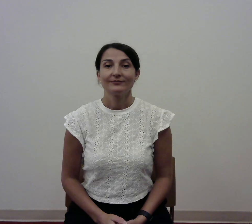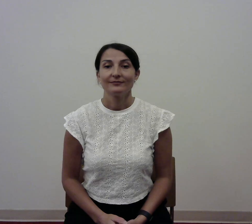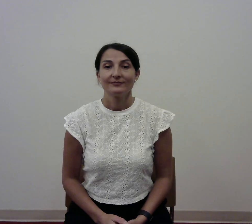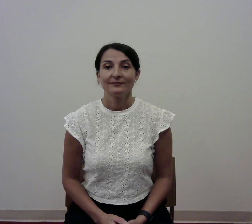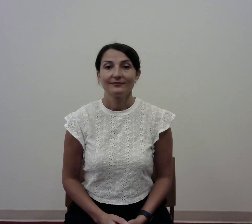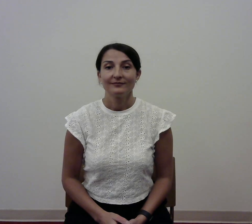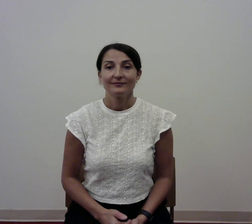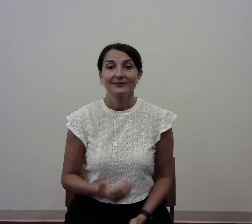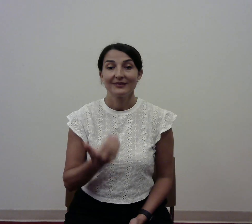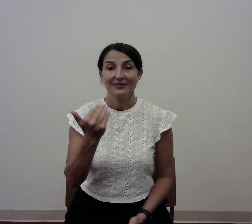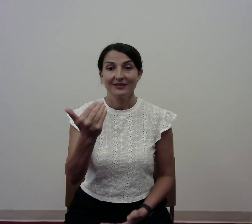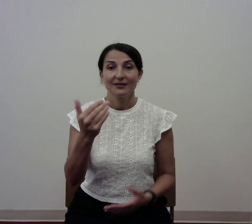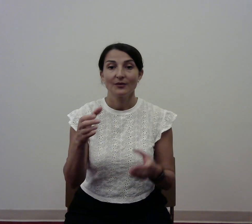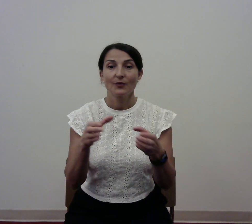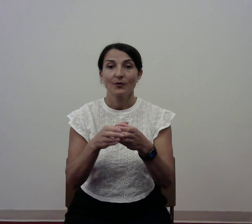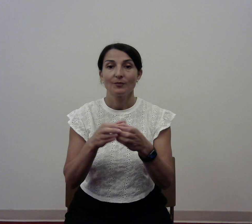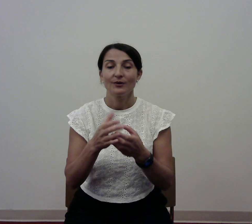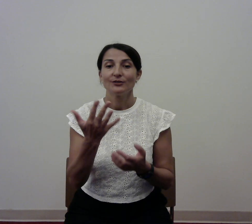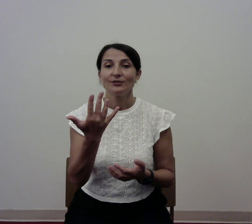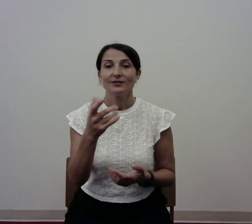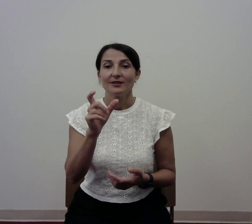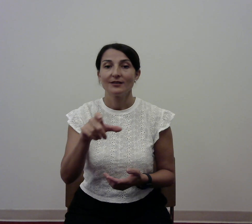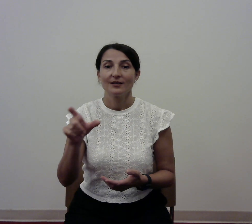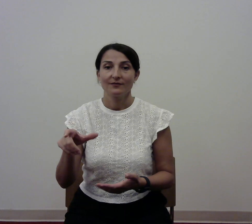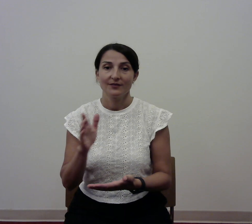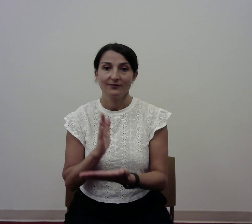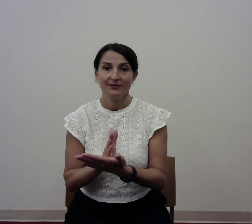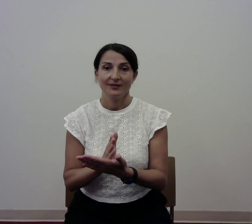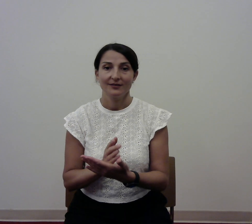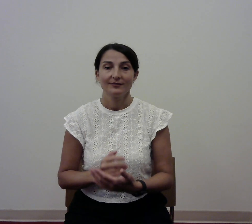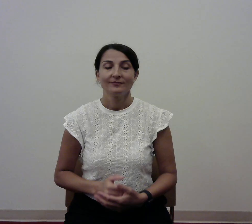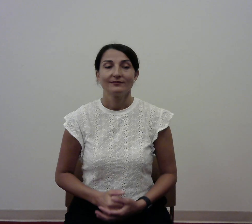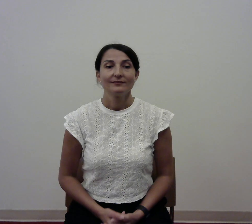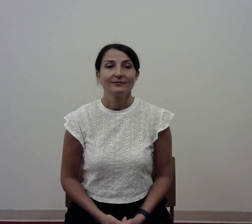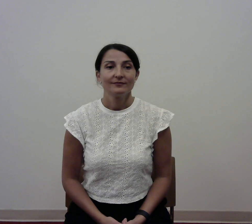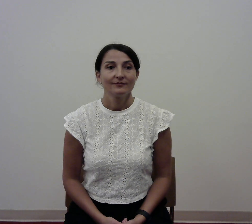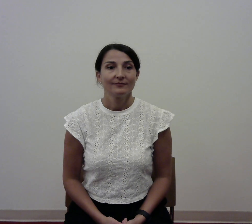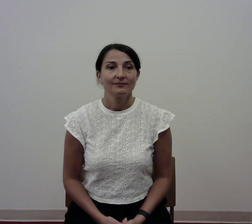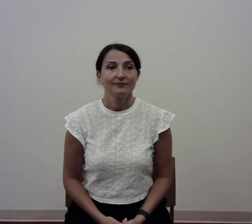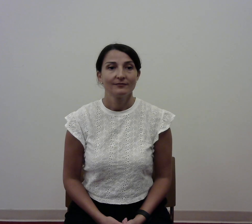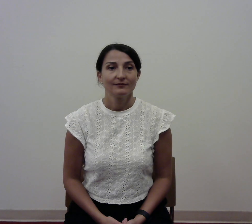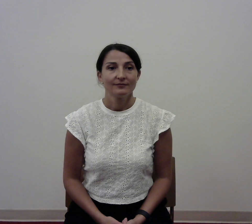Sizin komandada neçə nəfər var?